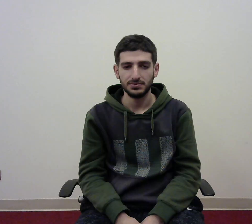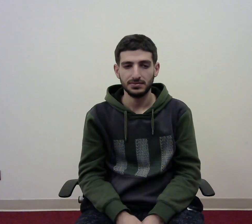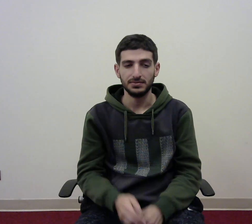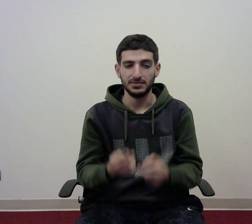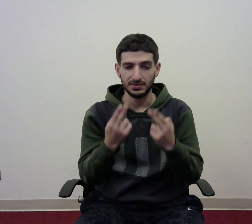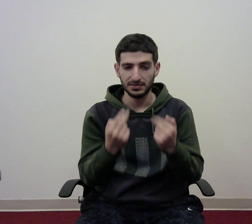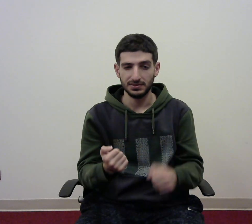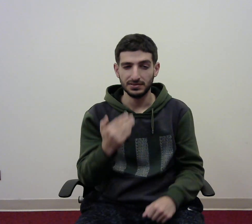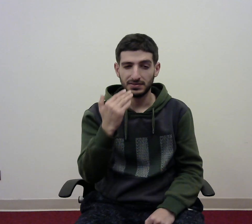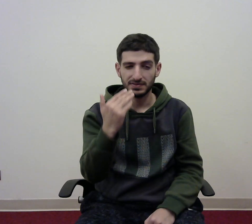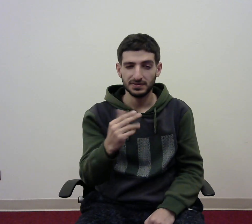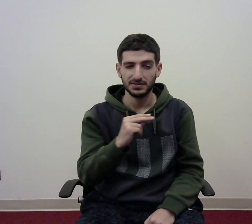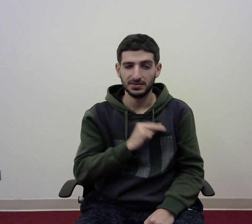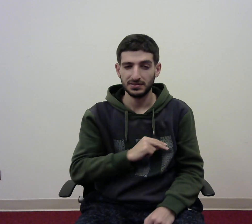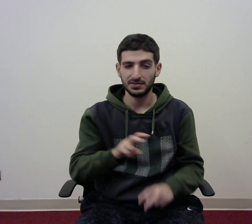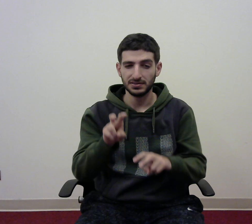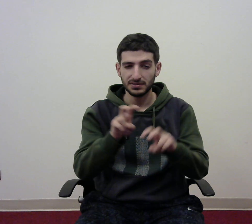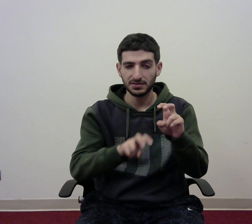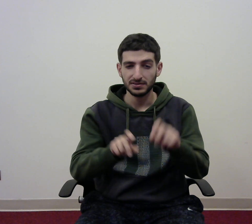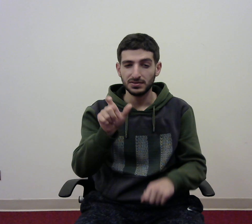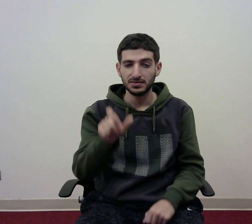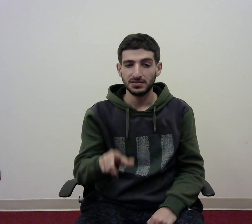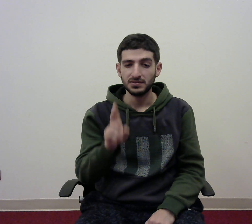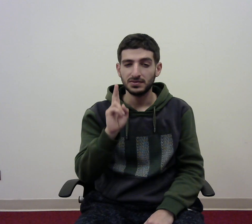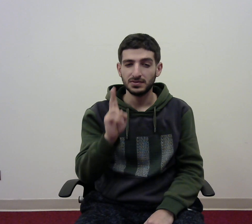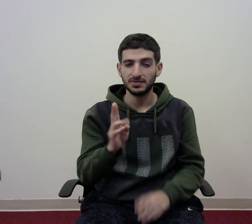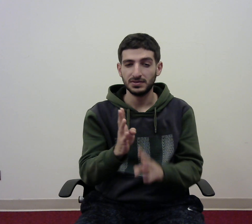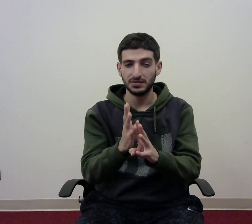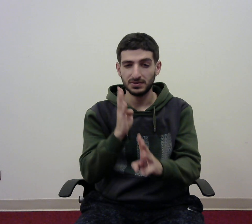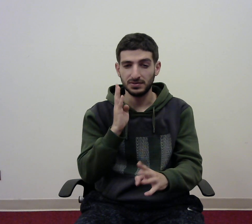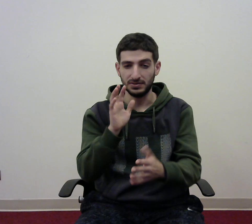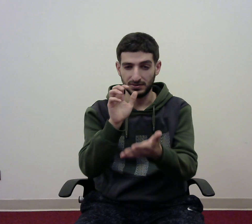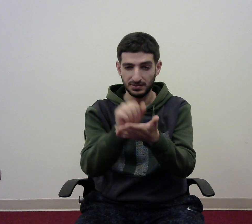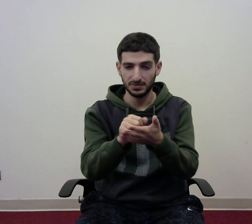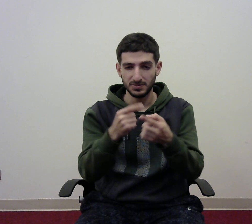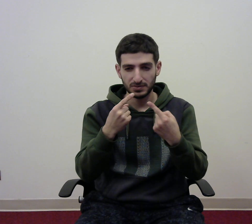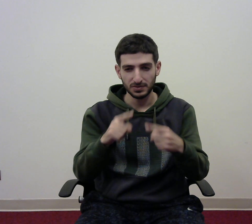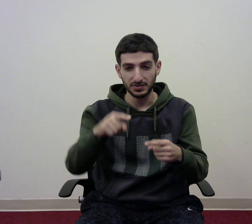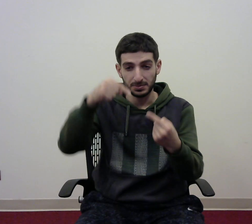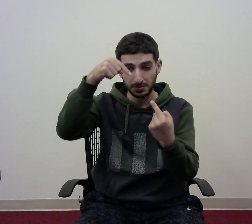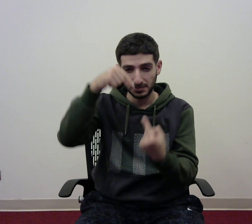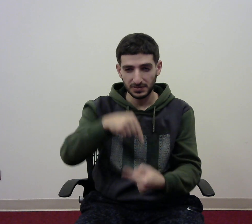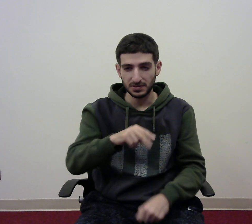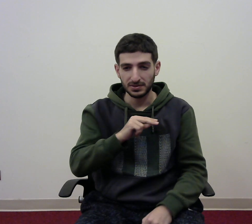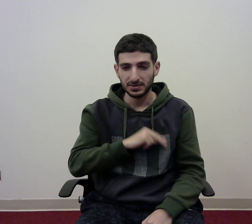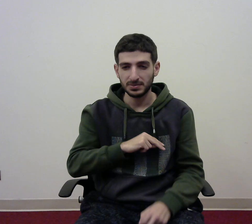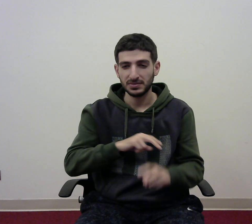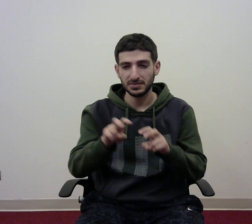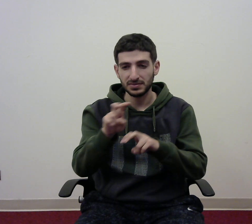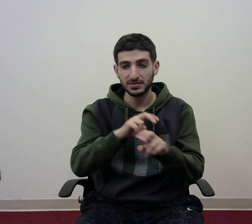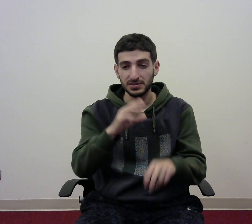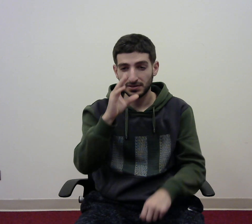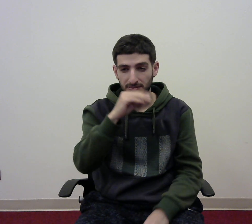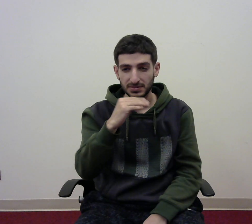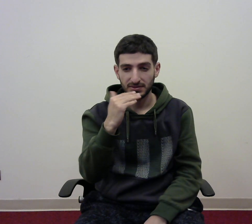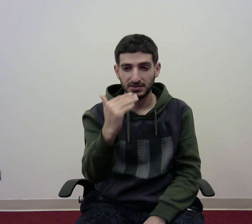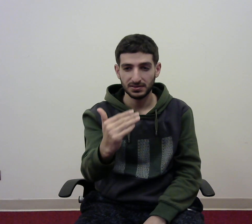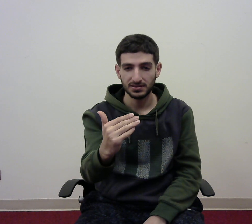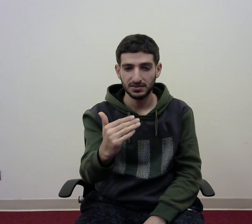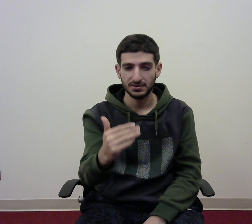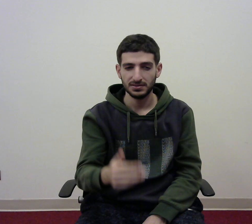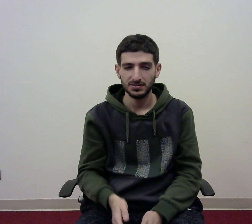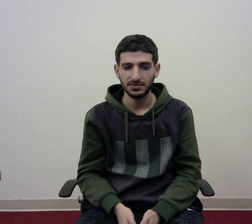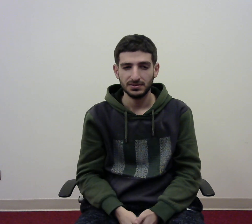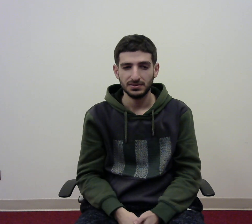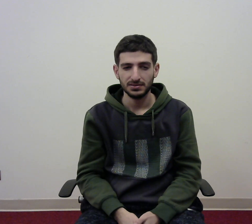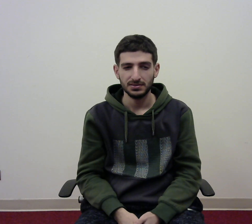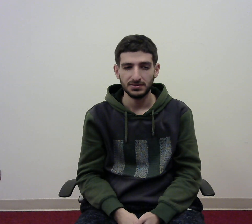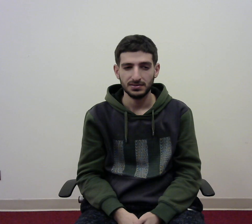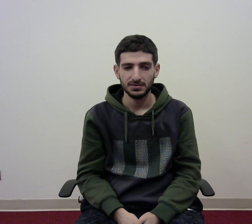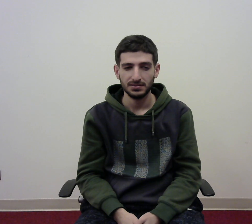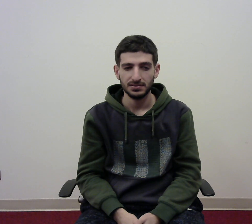Bəli, siz İş axtaran şəxs kimi növbə tutub başqa uyğun işlər axtara bilərsiniz